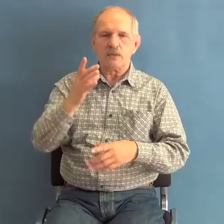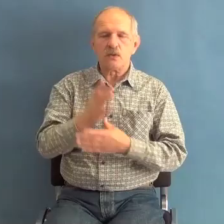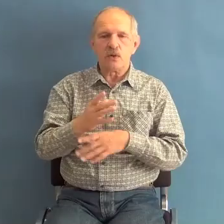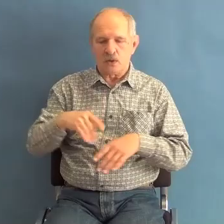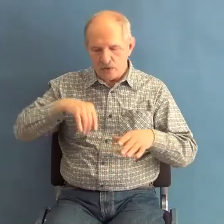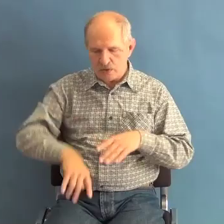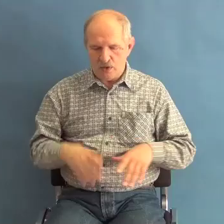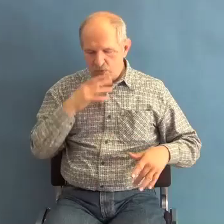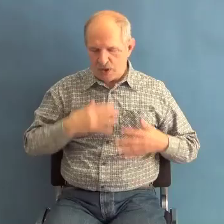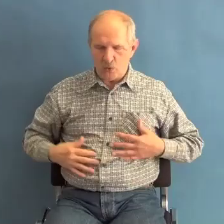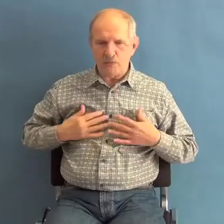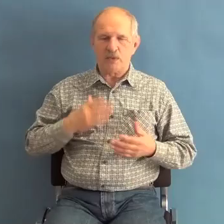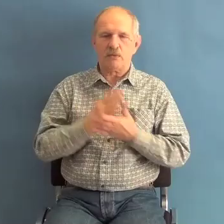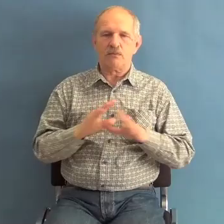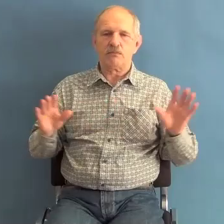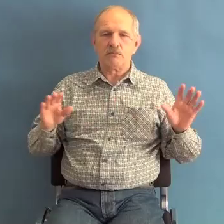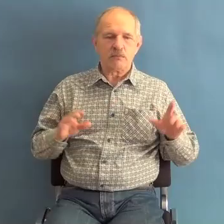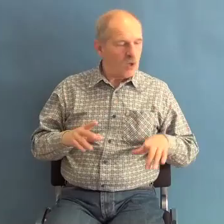Można siedzieć tylko w wannie i tylko tak się myć.